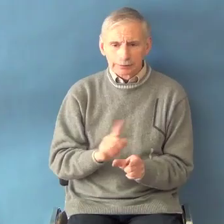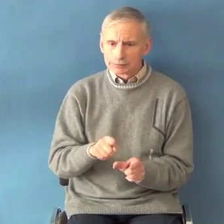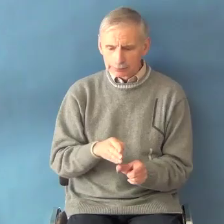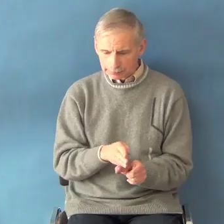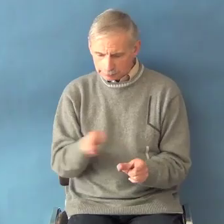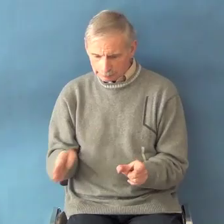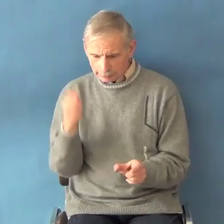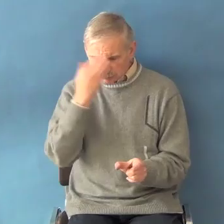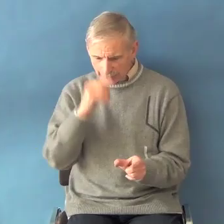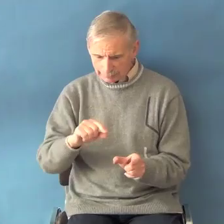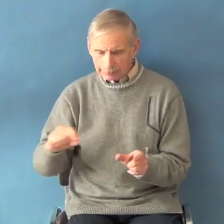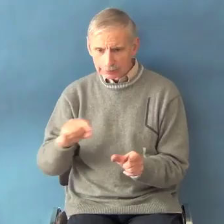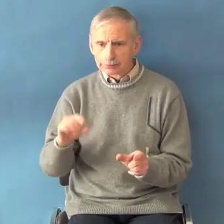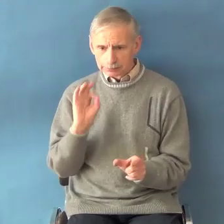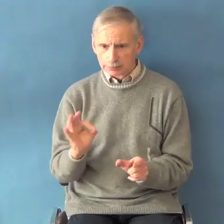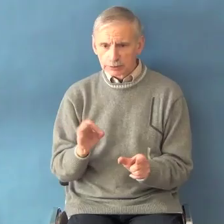Trzeba stanąć obok, tam gdzie czarna linia.